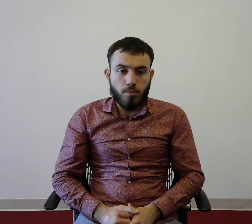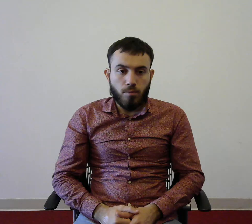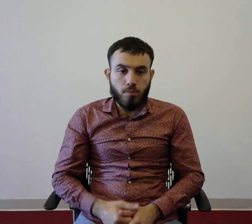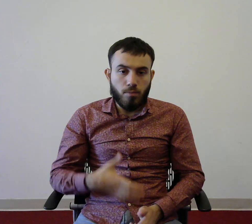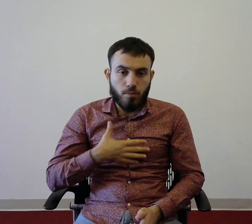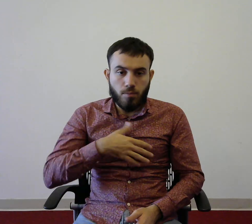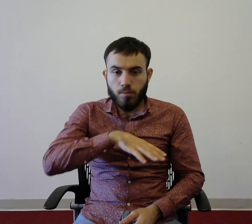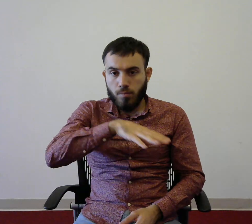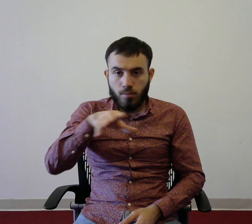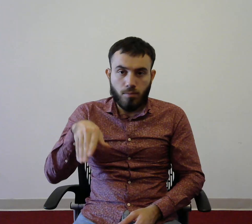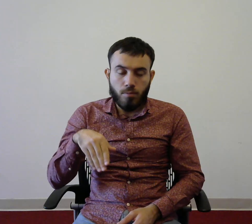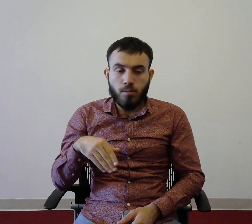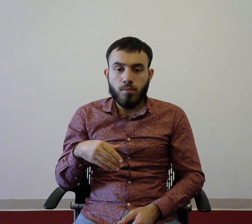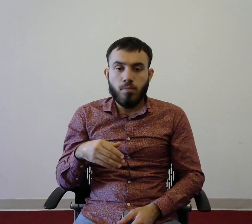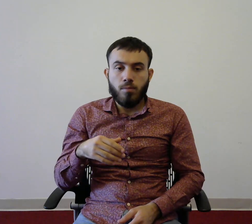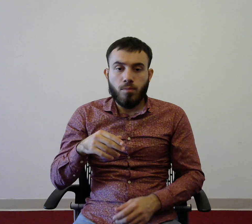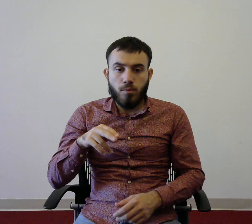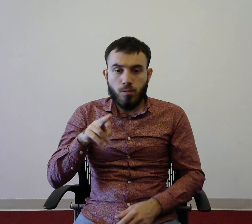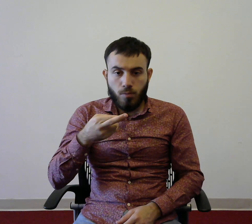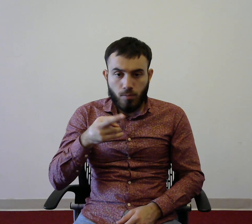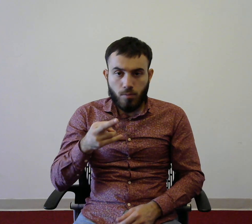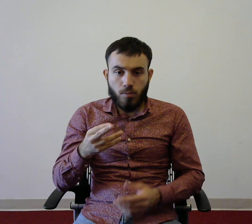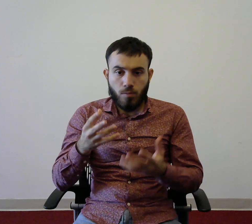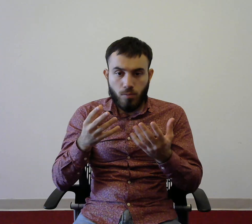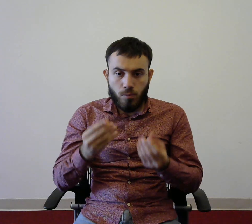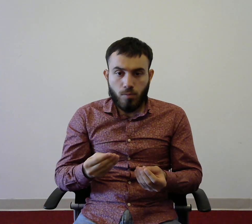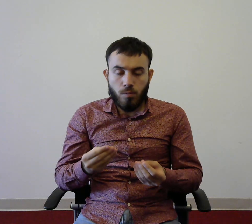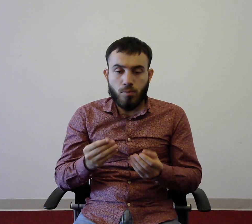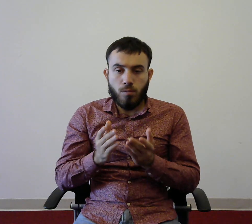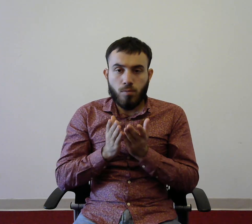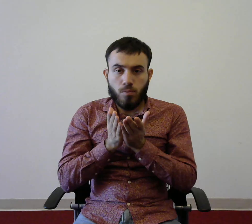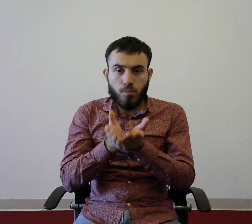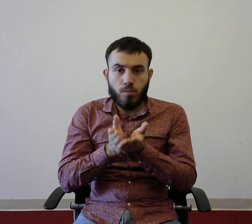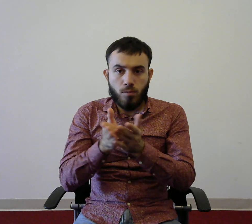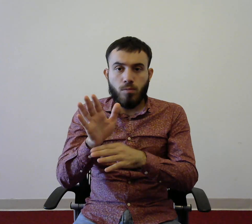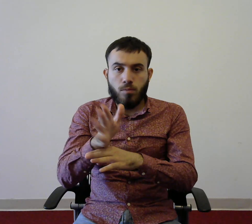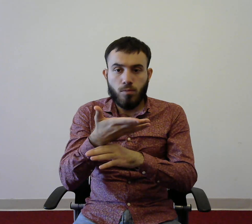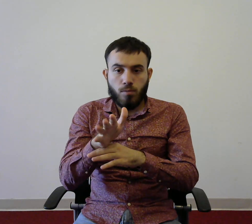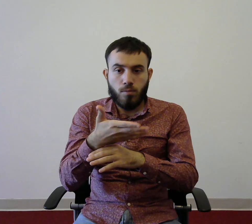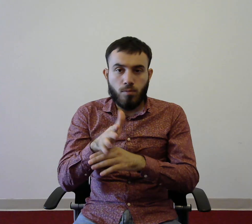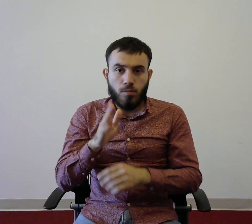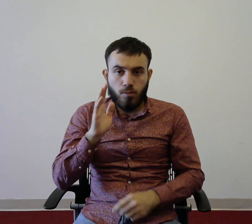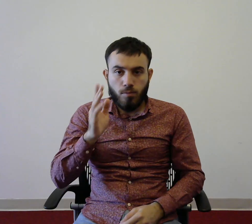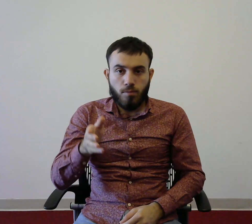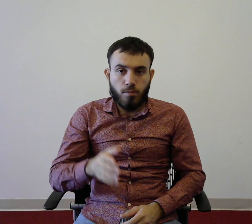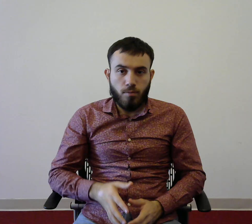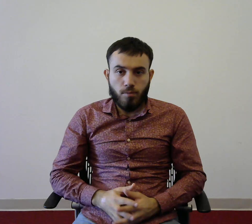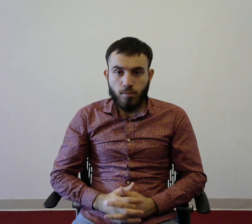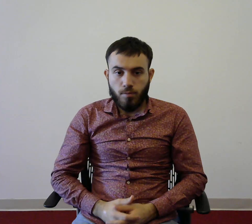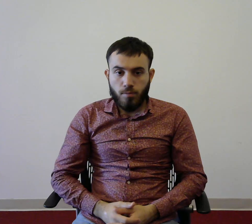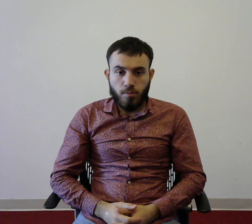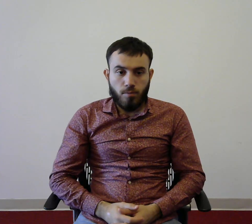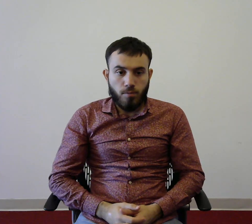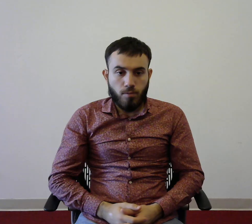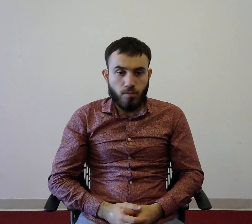Biz cümə günü gəmi gəzintisində olacağıq